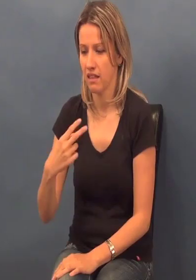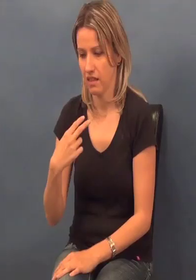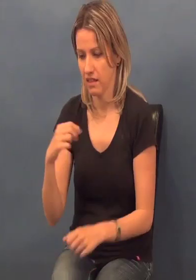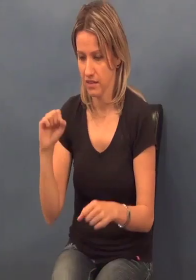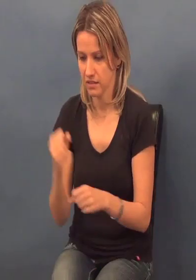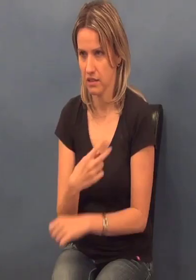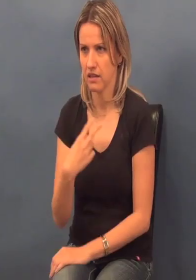Napięty plan, o nie.